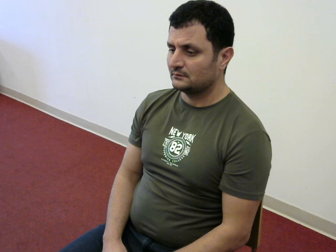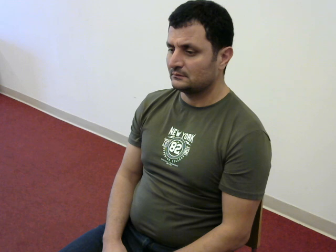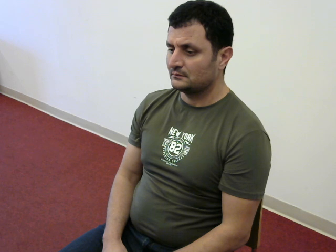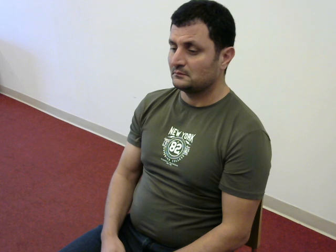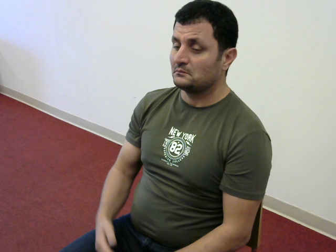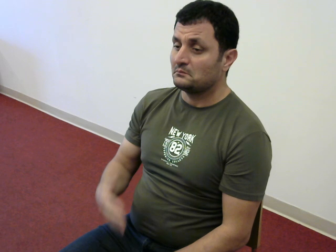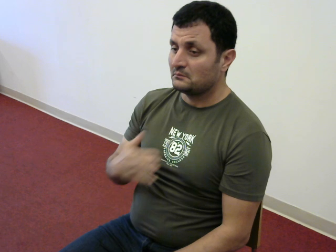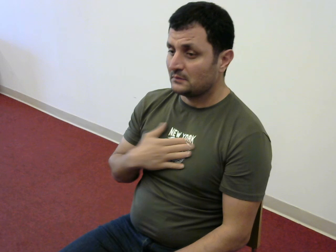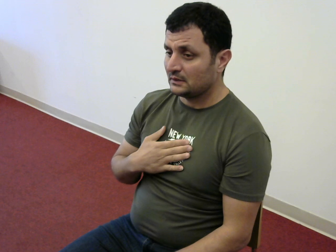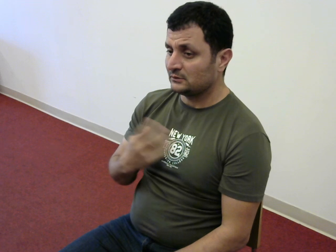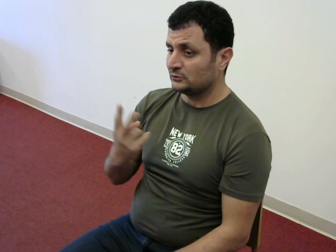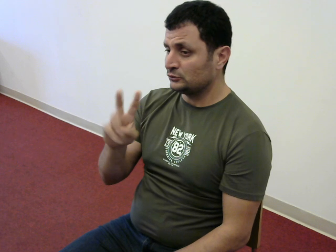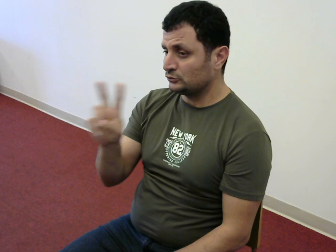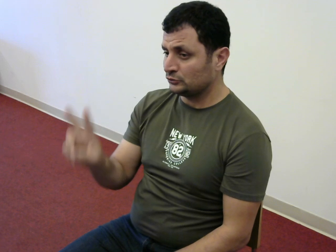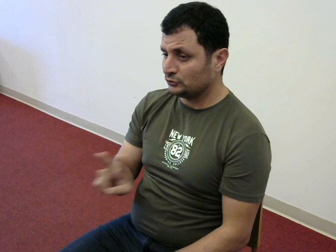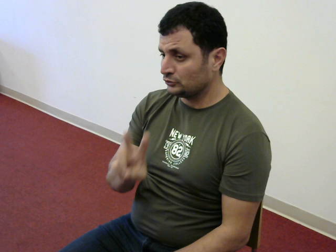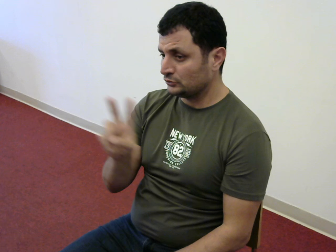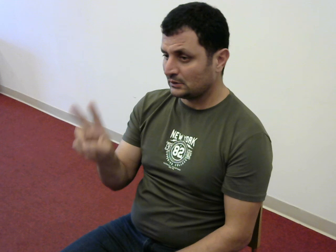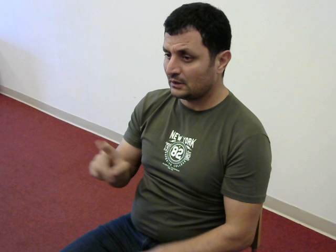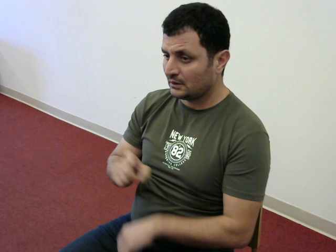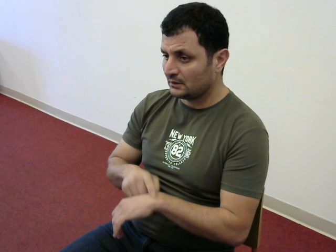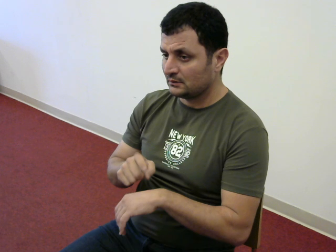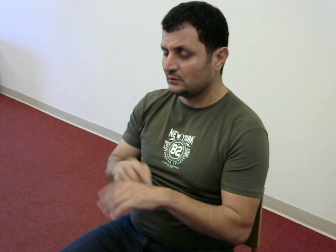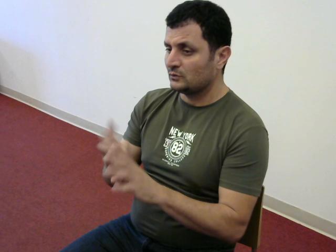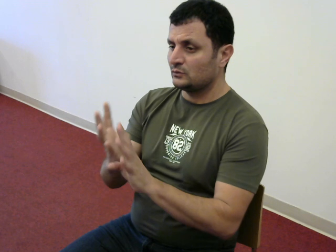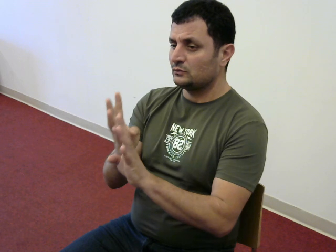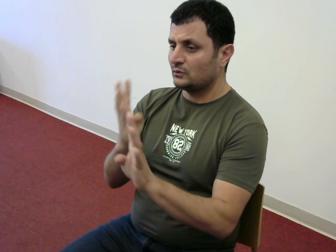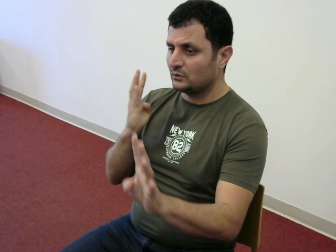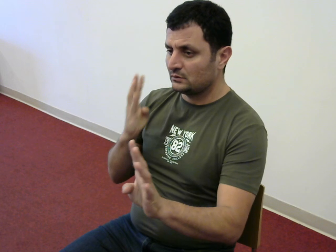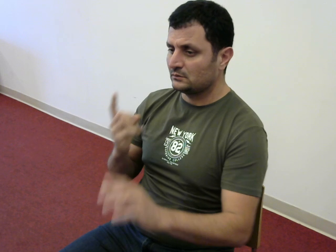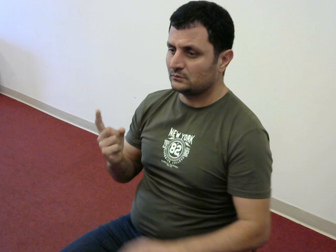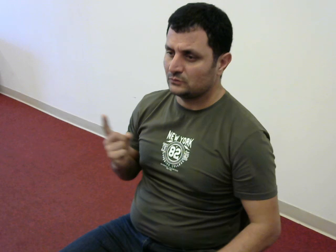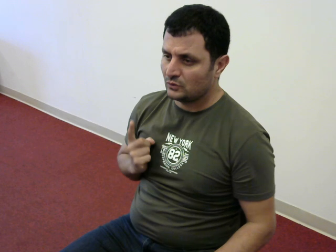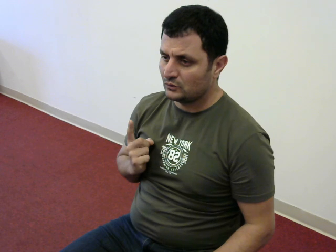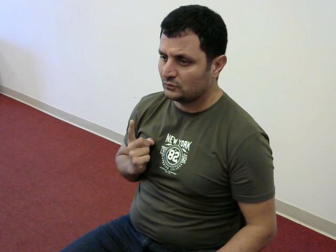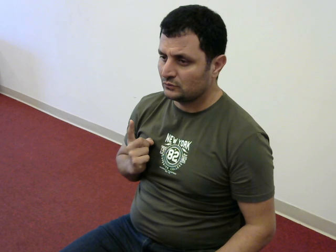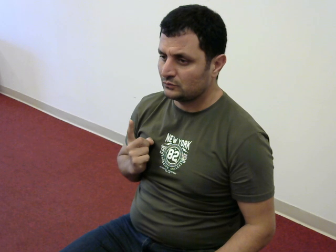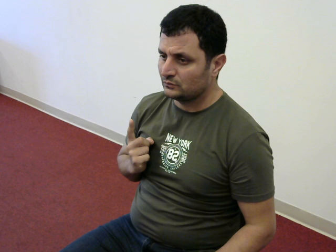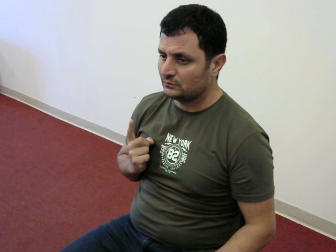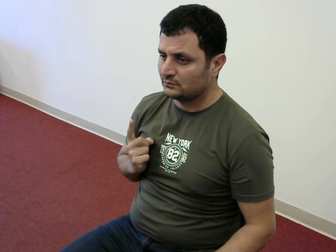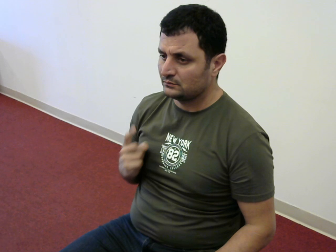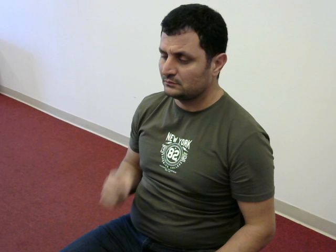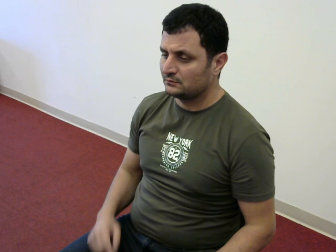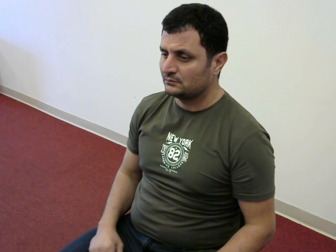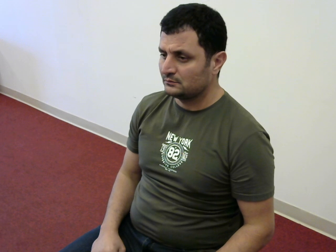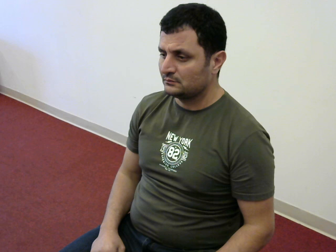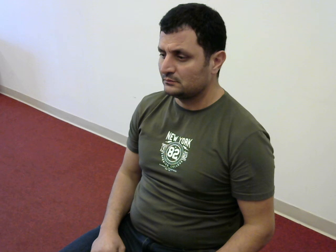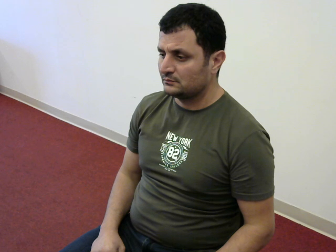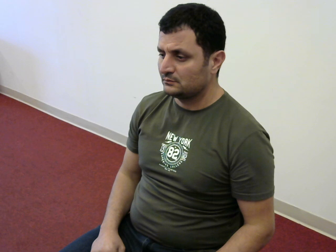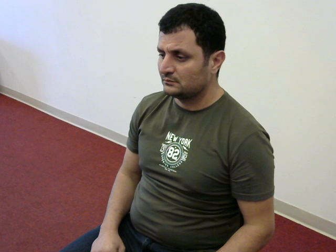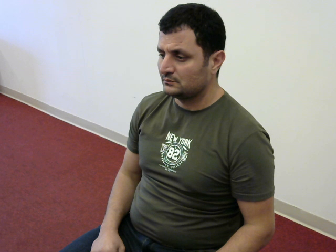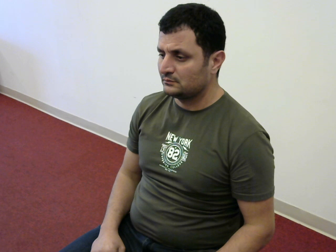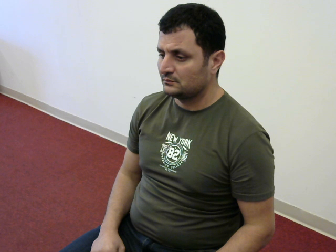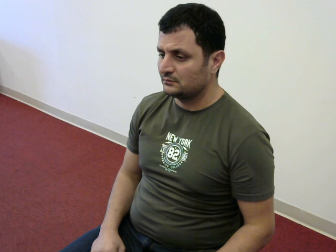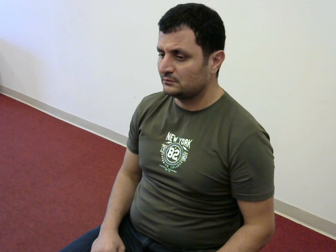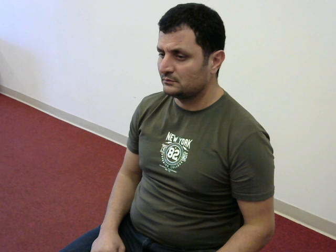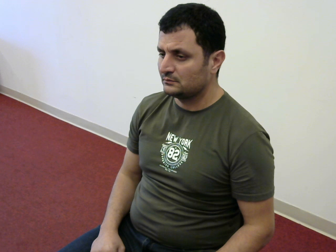Mən iki saatdır növbədə gözləyirəm